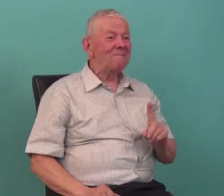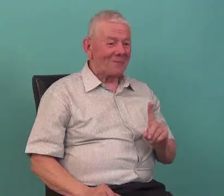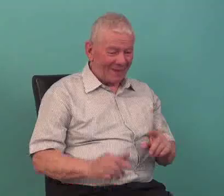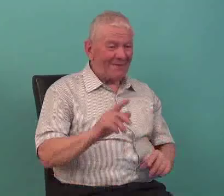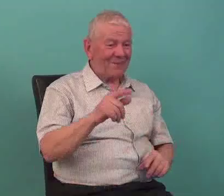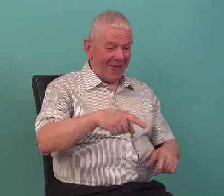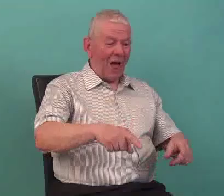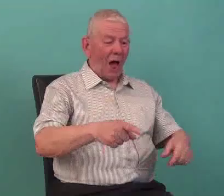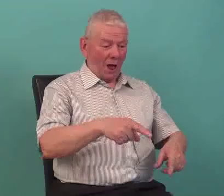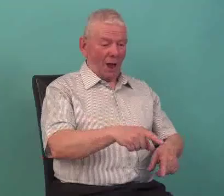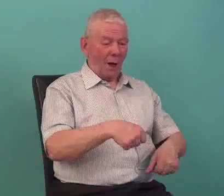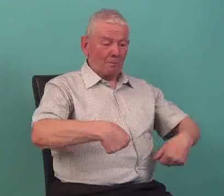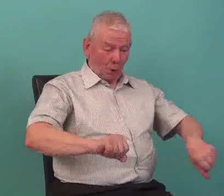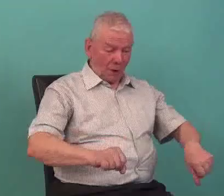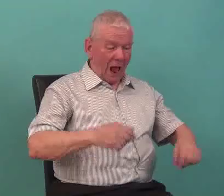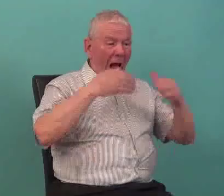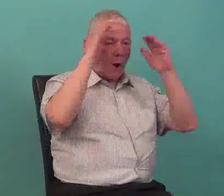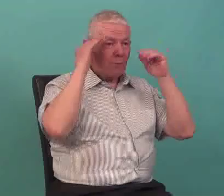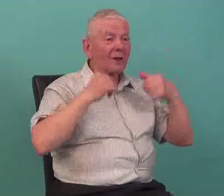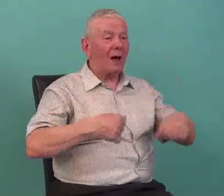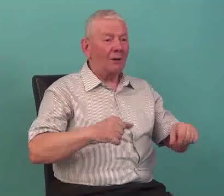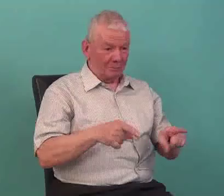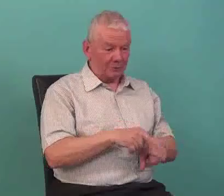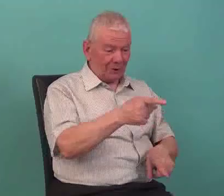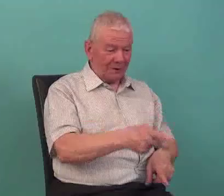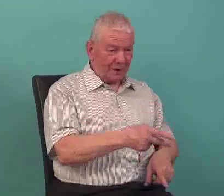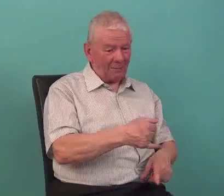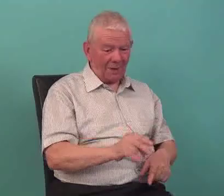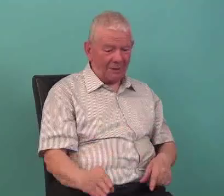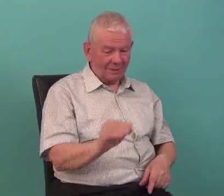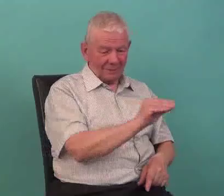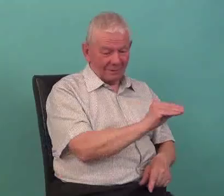Kask do motocyklu pasuje do tego obrazka, co jest pod spodem? Lepiej jakiś obrazek przenieść.